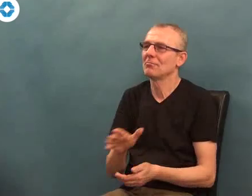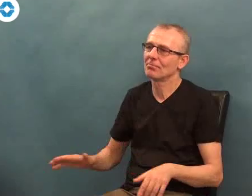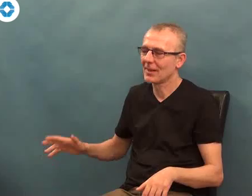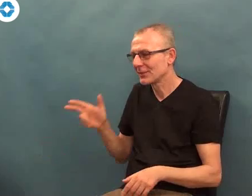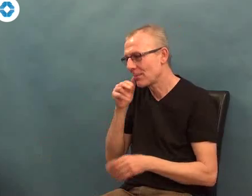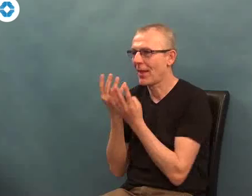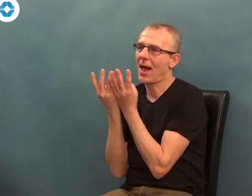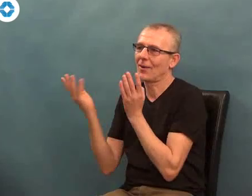Żaby opiekowały się wieloma małymi żabkami.